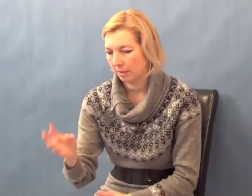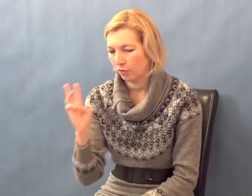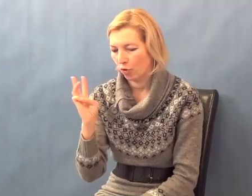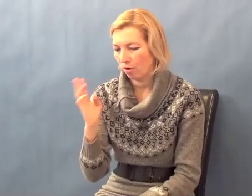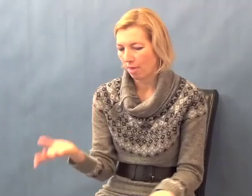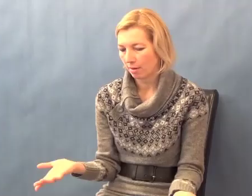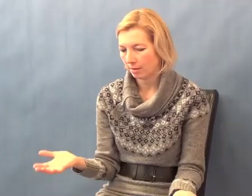Dobrze, we wtorek.